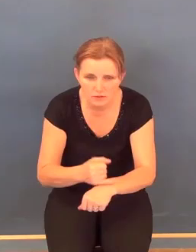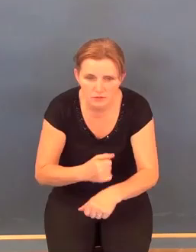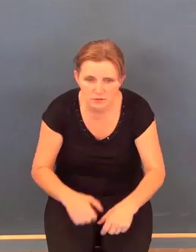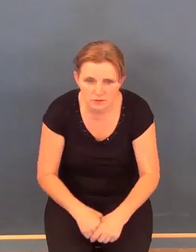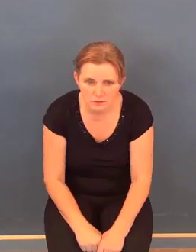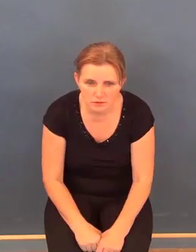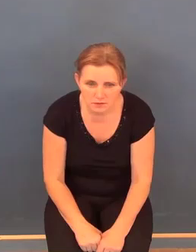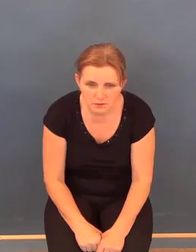Piątek.